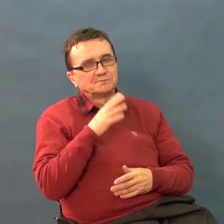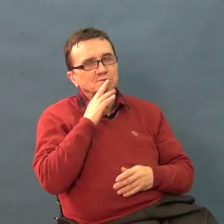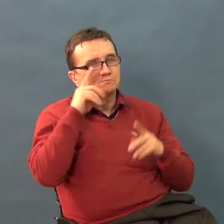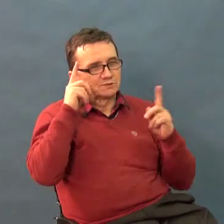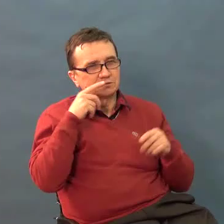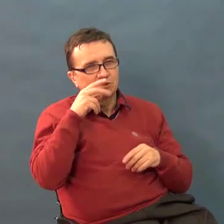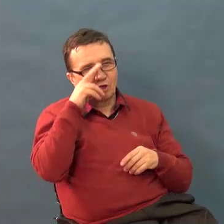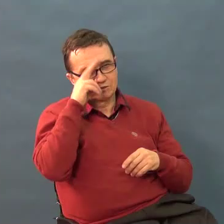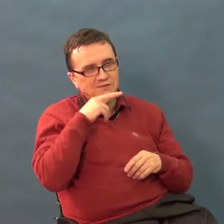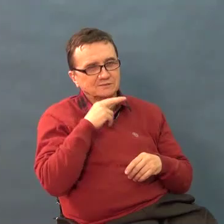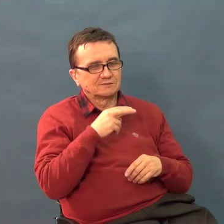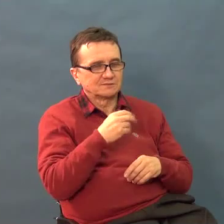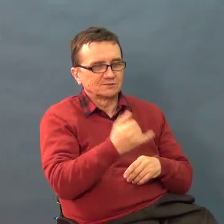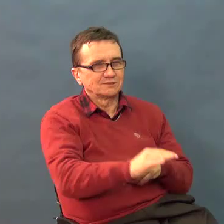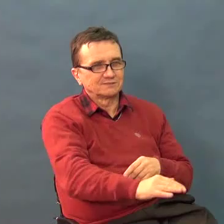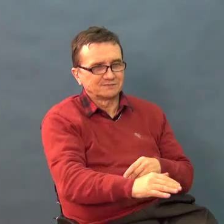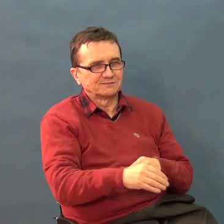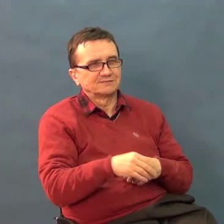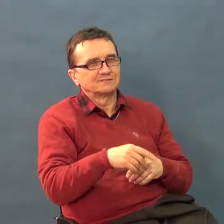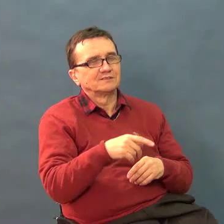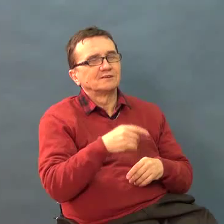Podobni do Myszki Miki ojciec i małe dziecko.